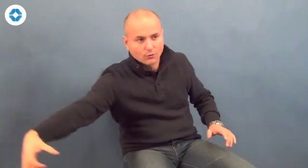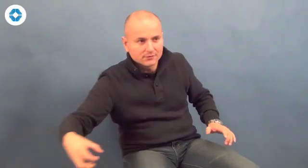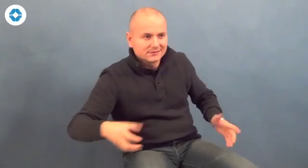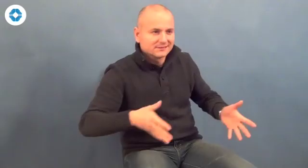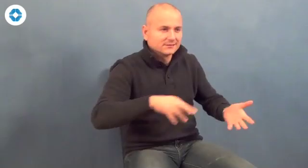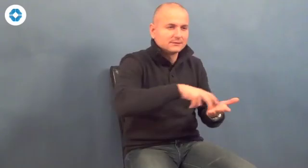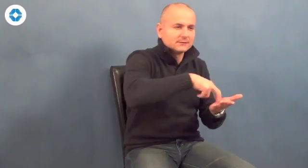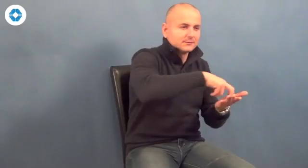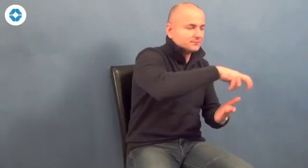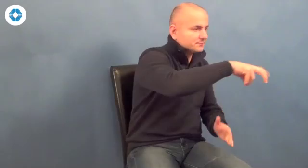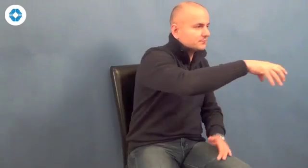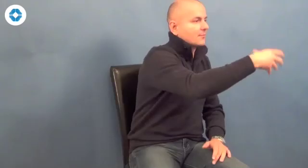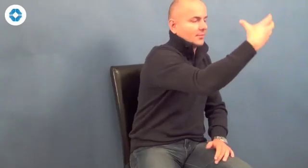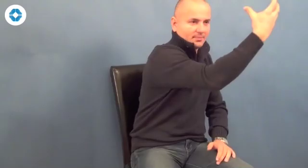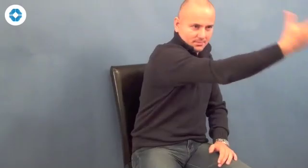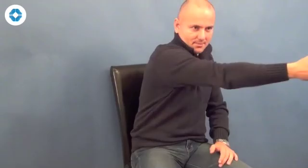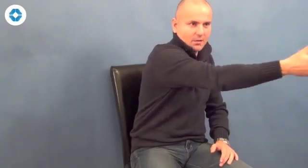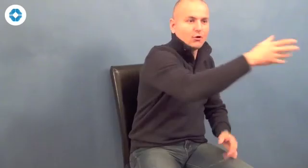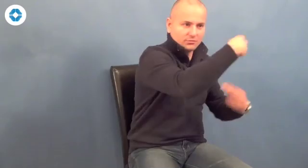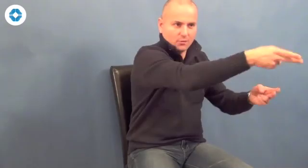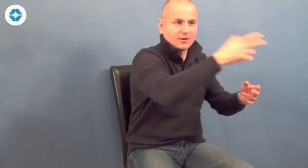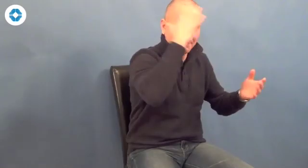Zanosi i oddaje kapelusz właścicielowi.